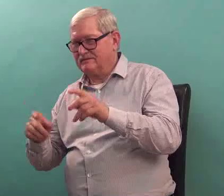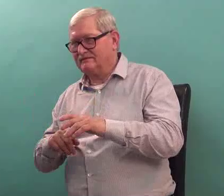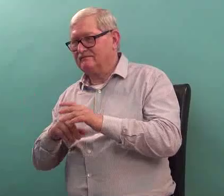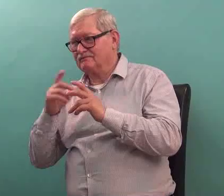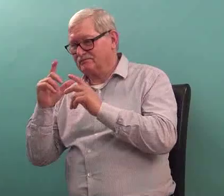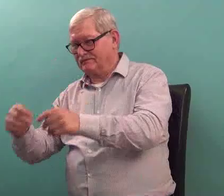Poszli.